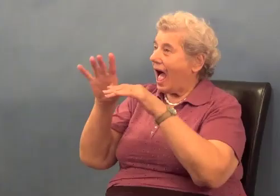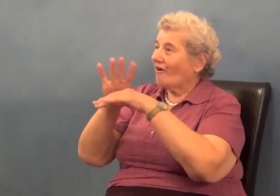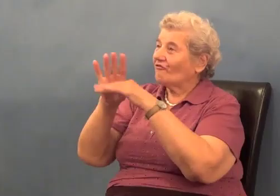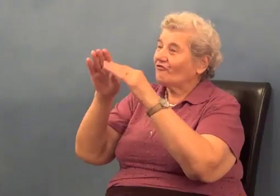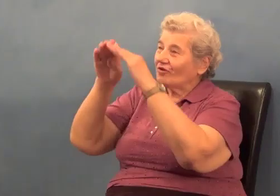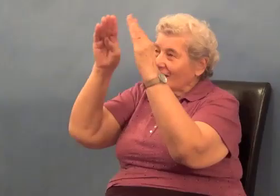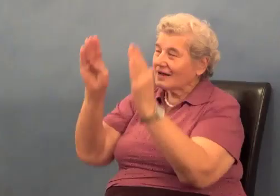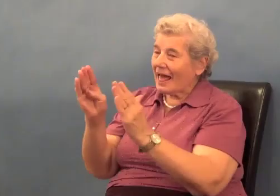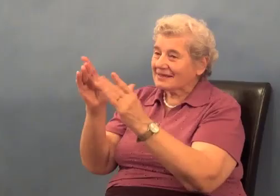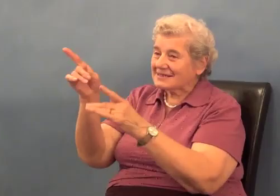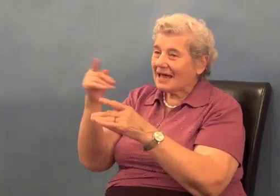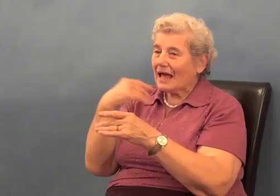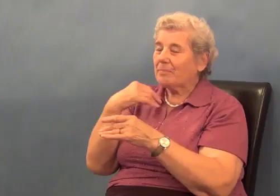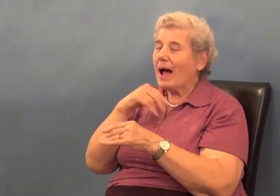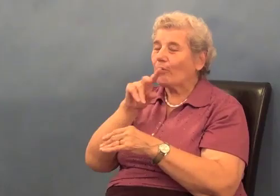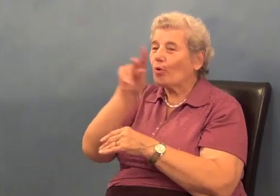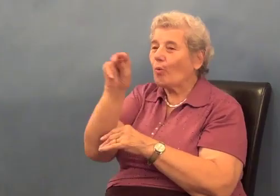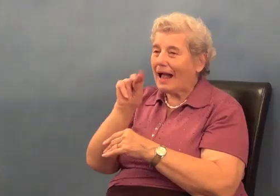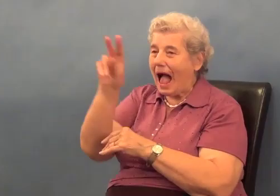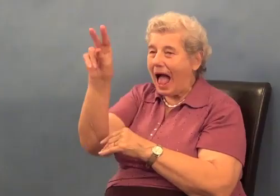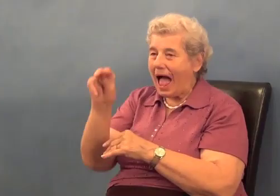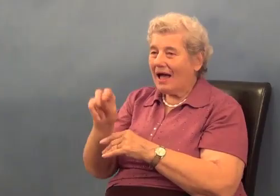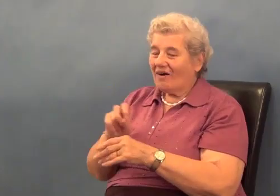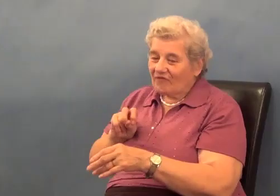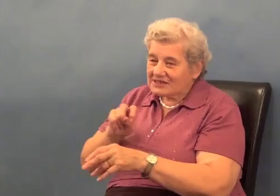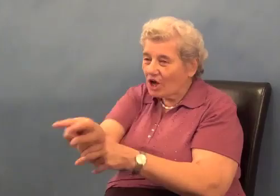A obok w klatce była kukułka.